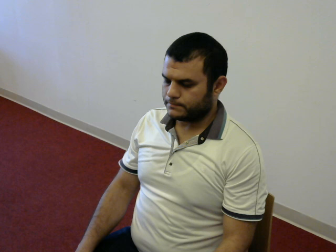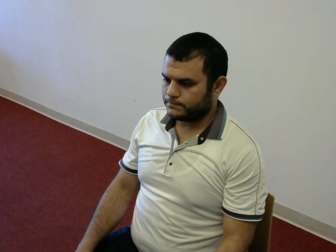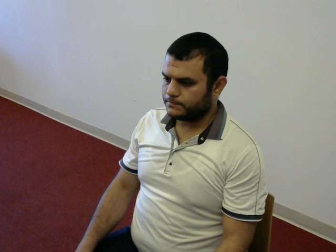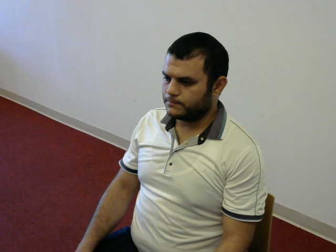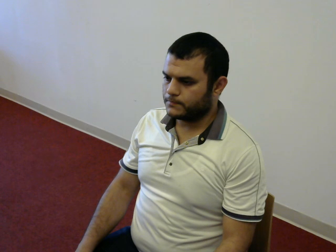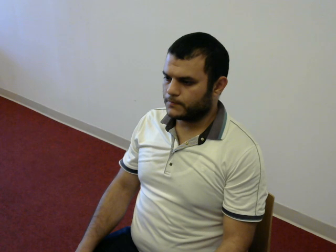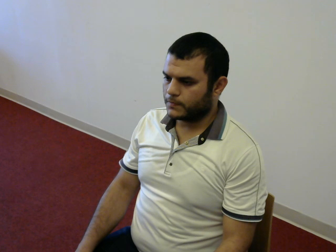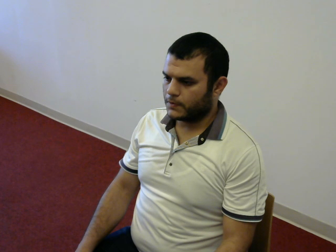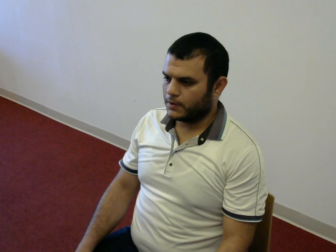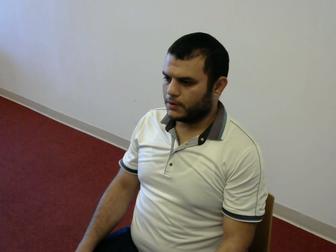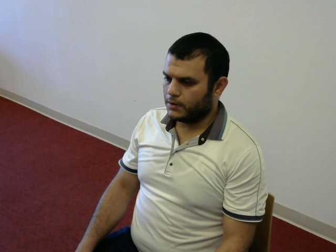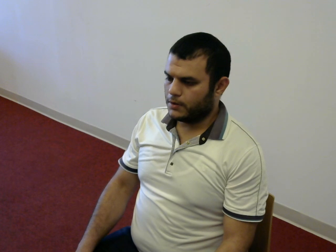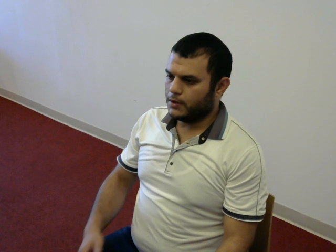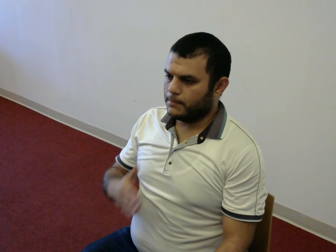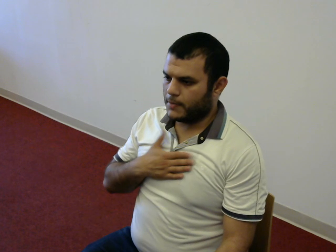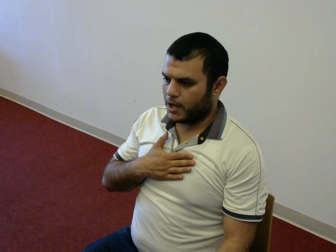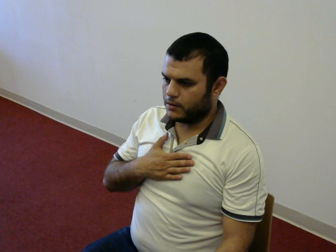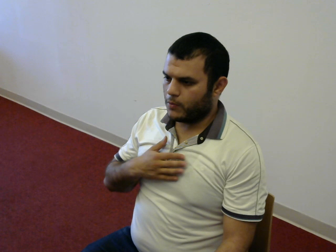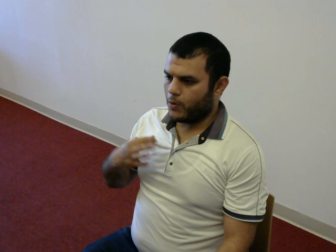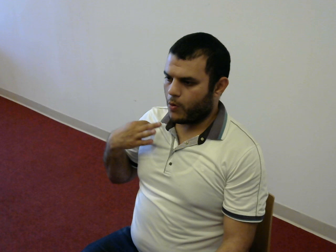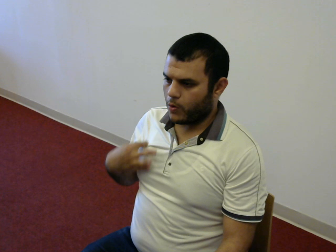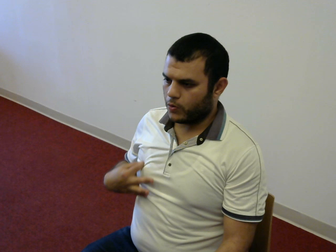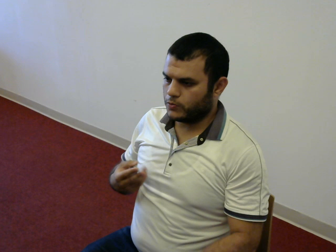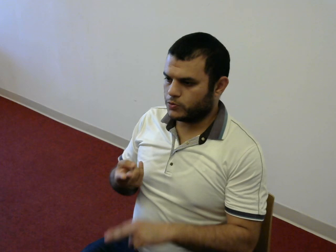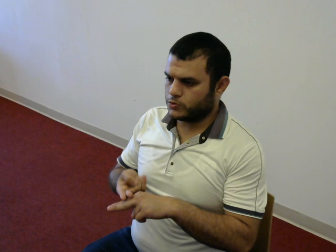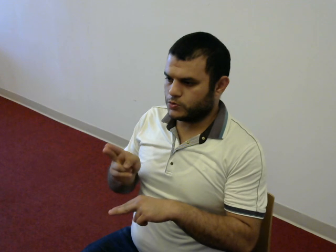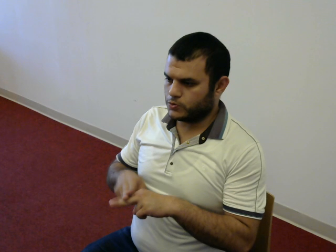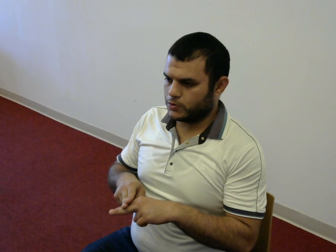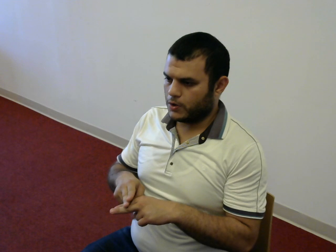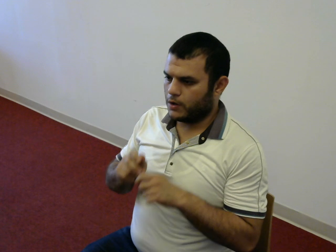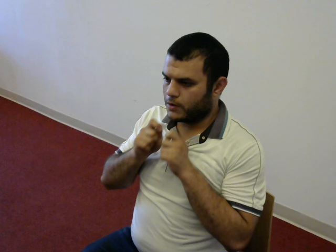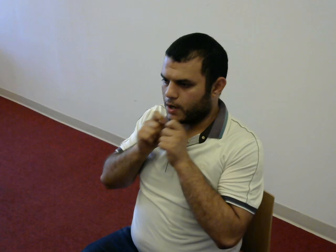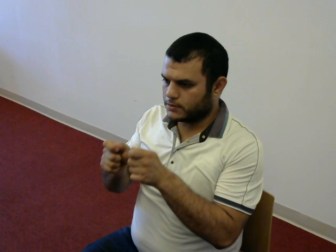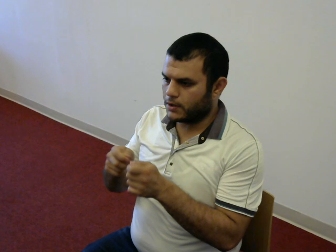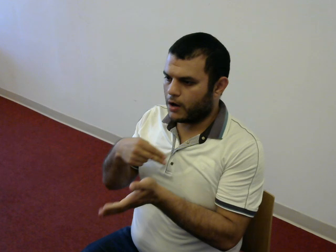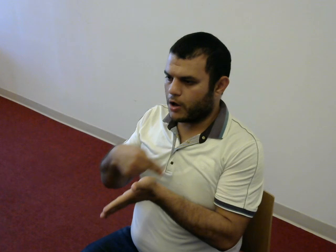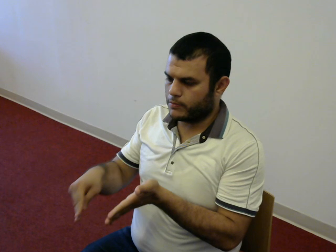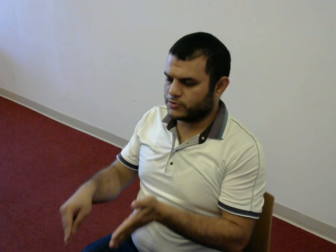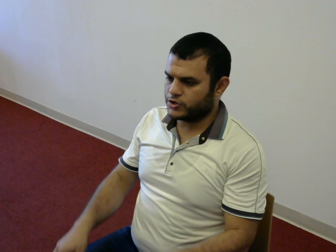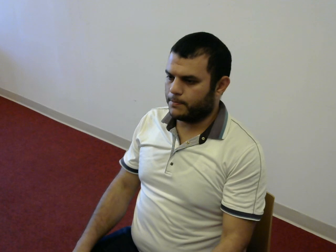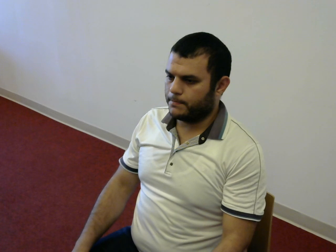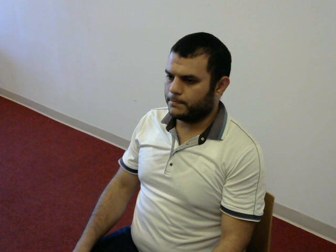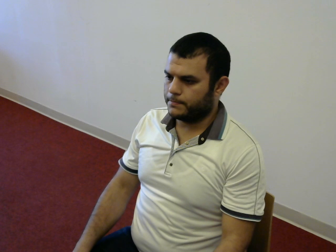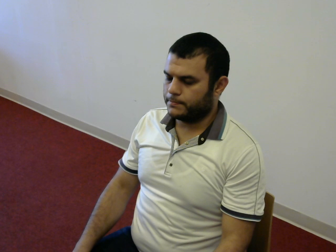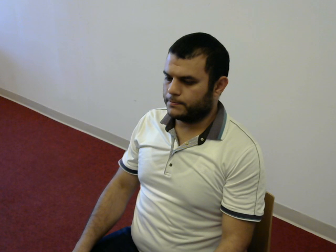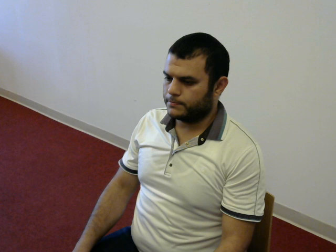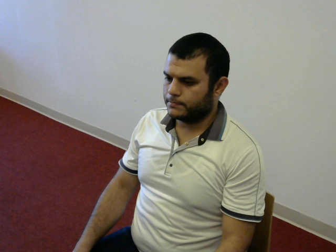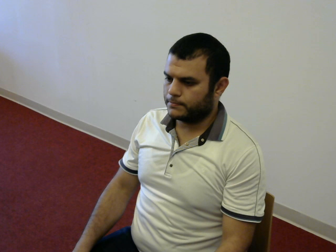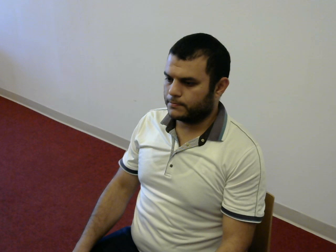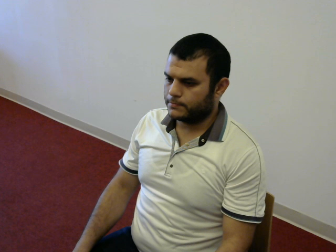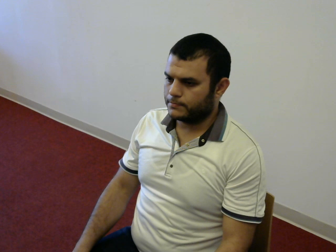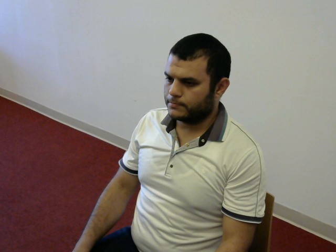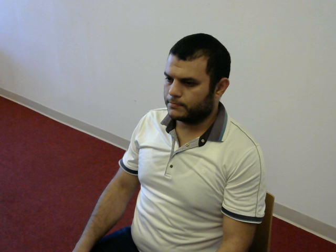Mən oğlum üçün hədiyyə almışam